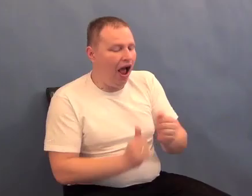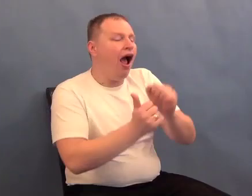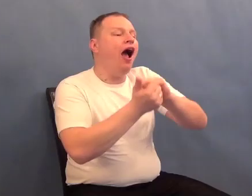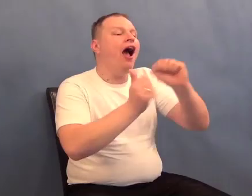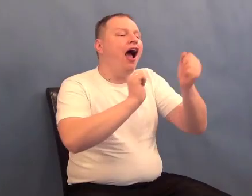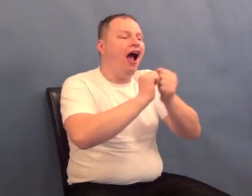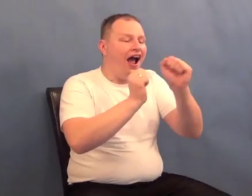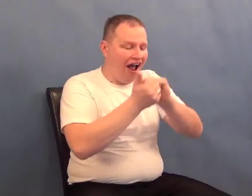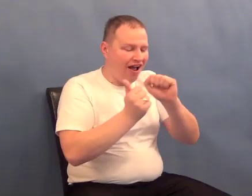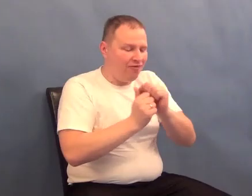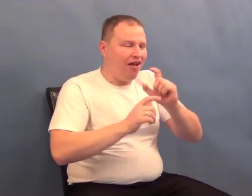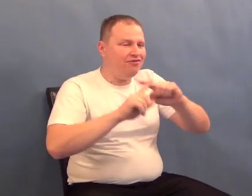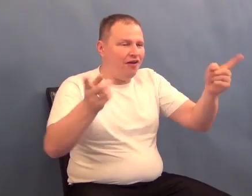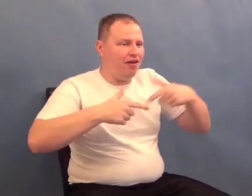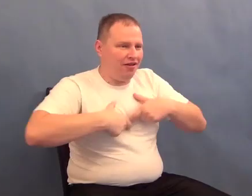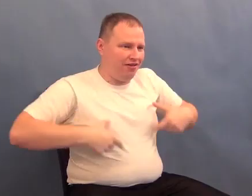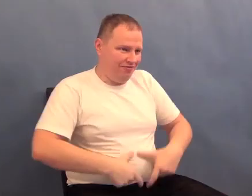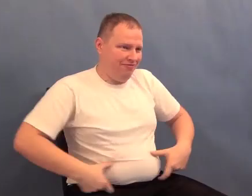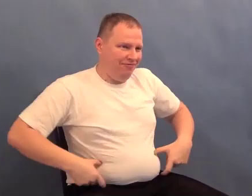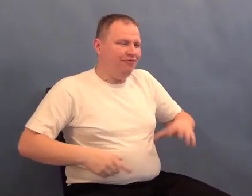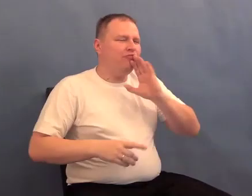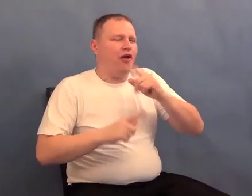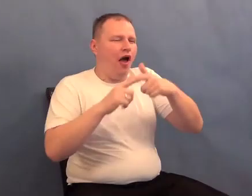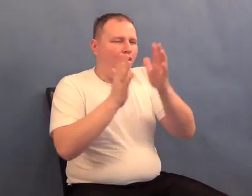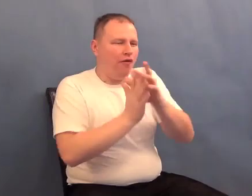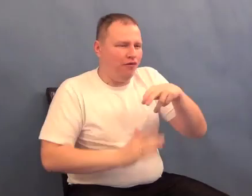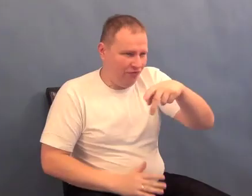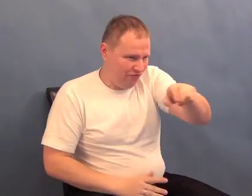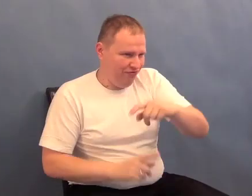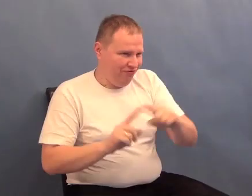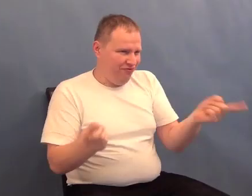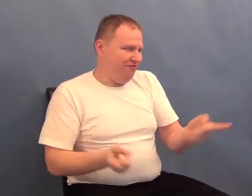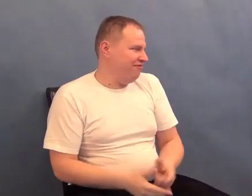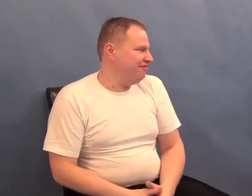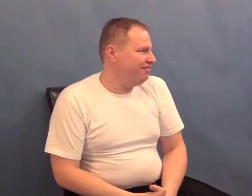Albo nie wolno wchodzić do kościoła w stroju kąpielowym.